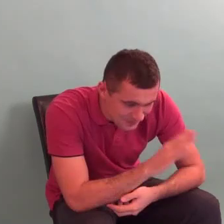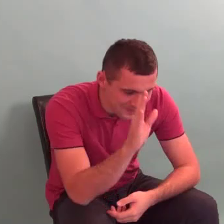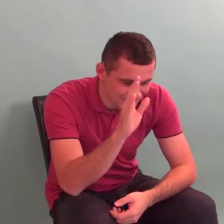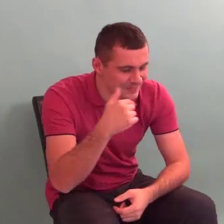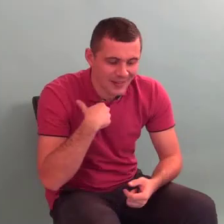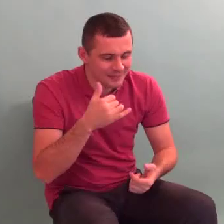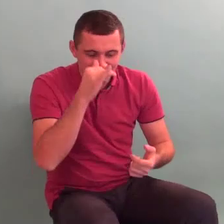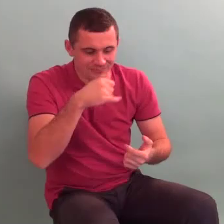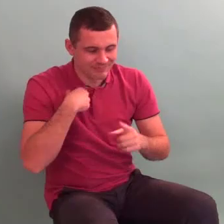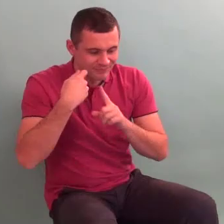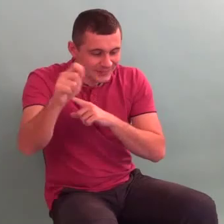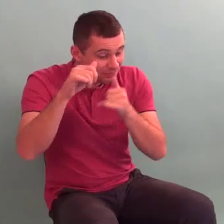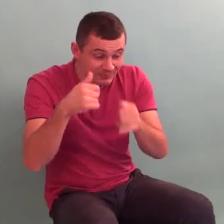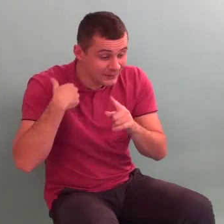Ja nie mogę, bo wyjeżdżam.